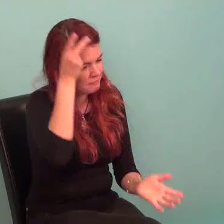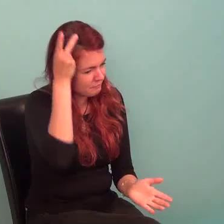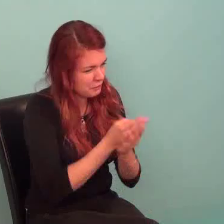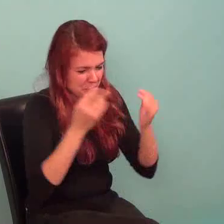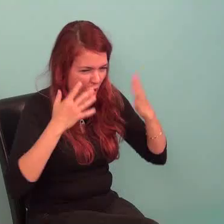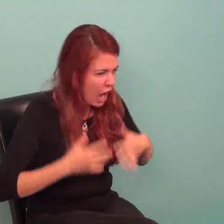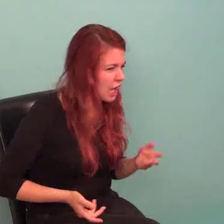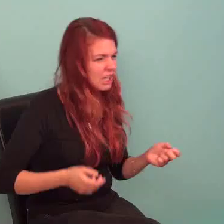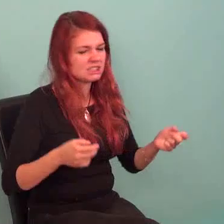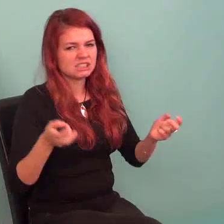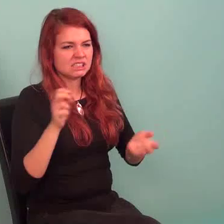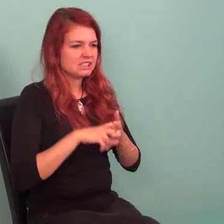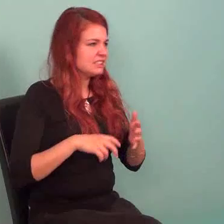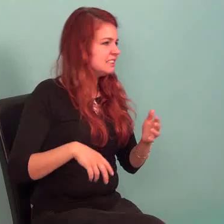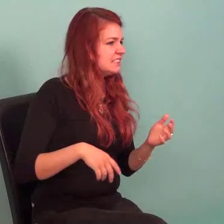Są cali mokrzy, wstają i rozglądają się.